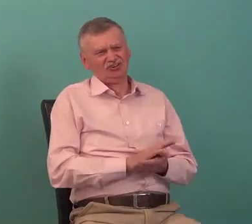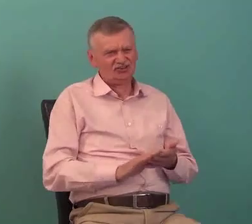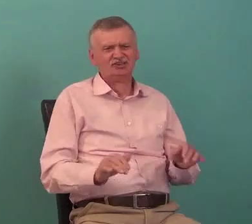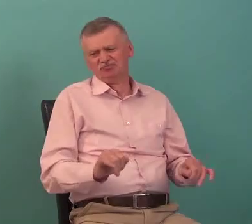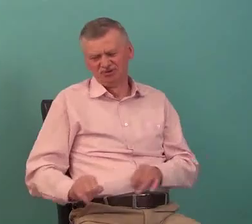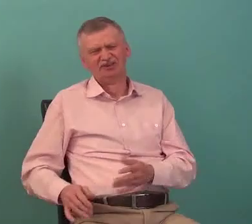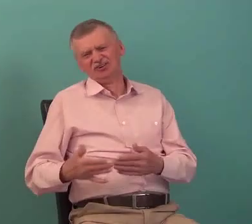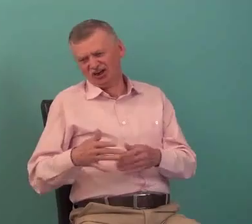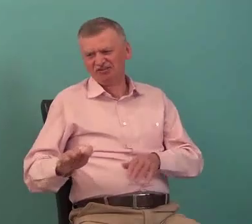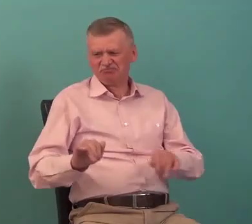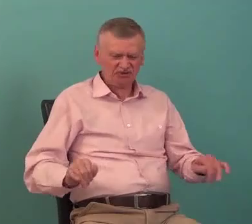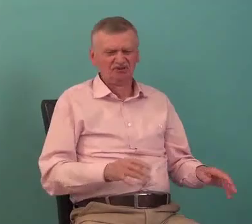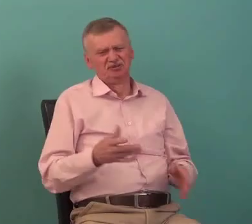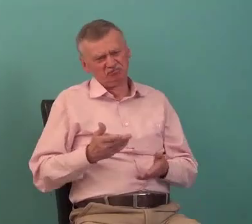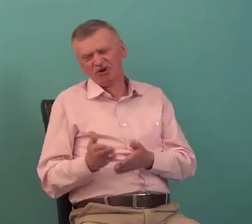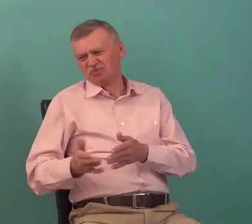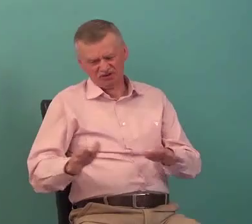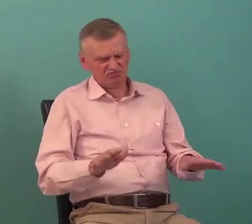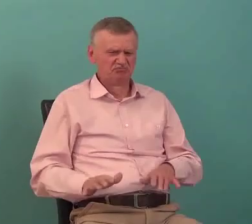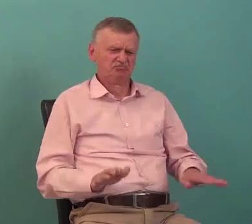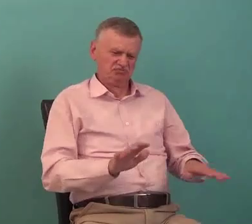Żona sprząta, ja jej pomagam.